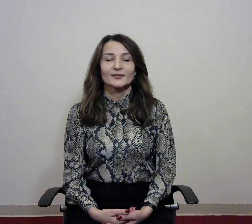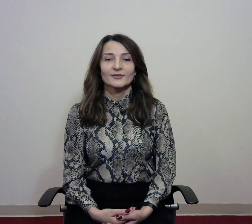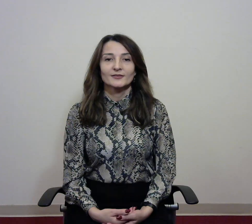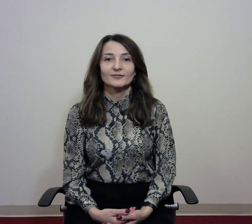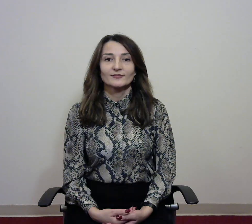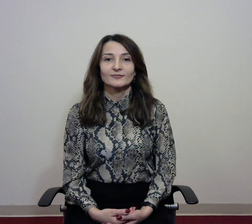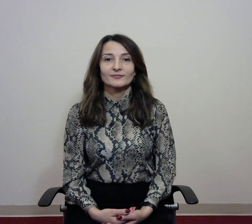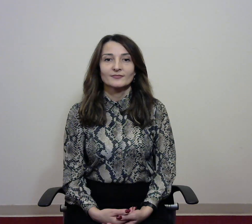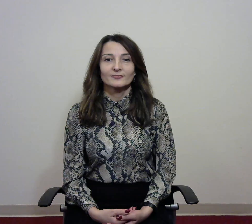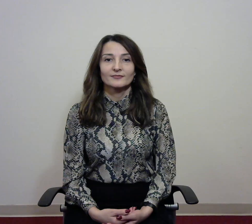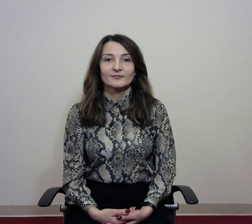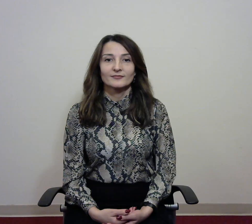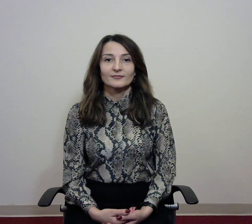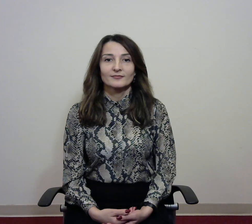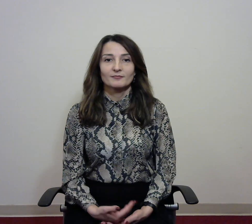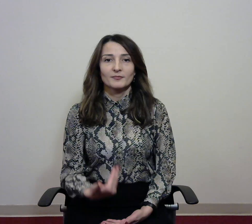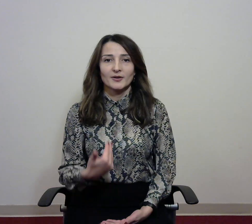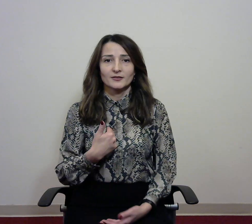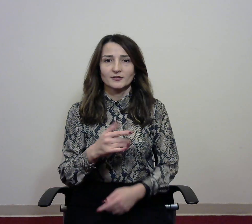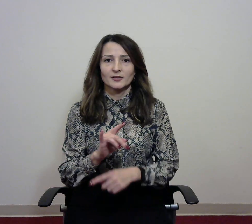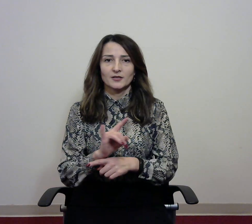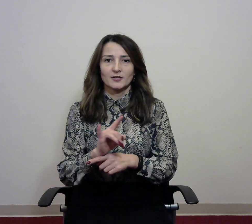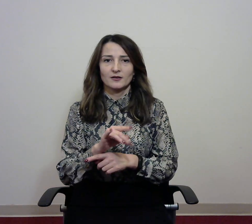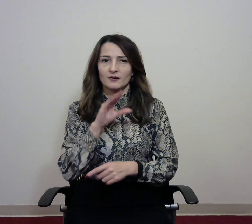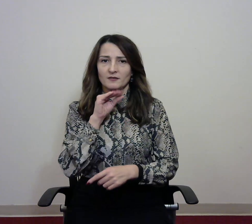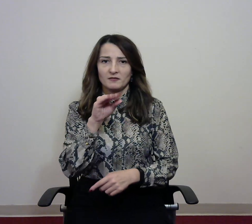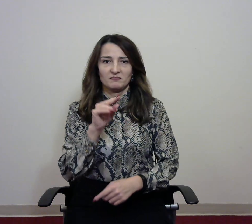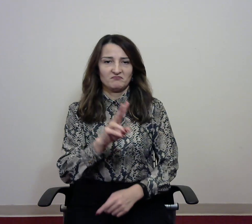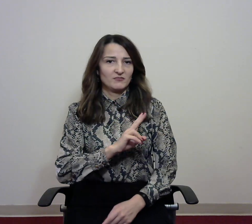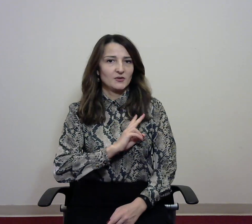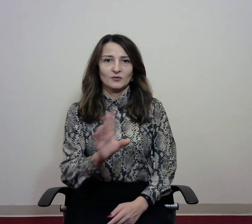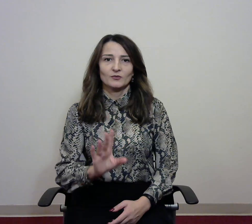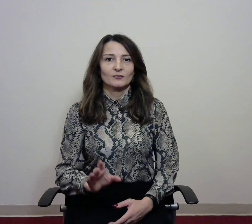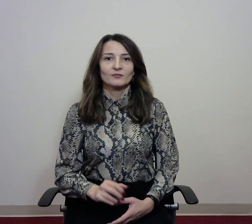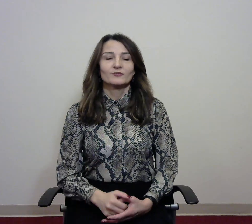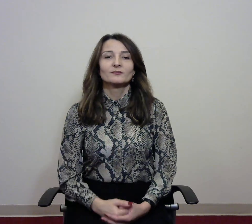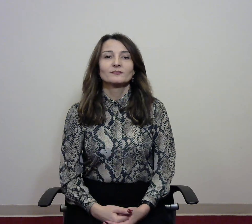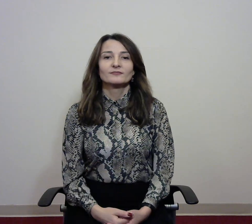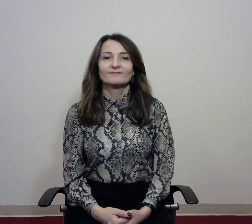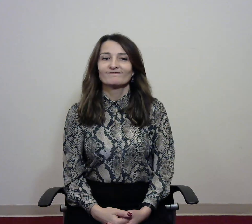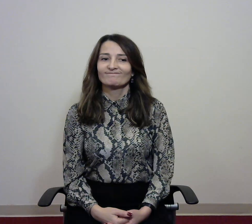Mən yalan danışmağı sevmirəm